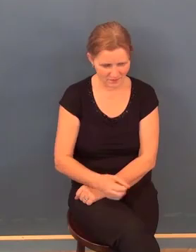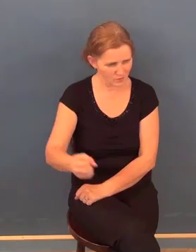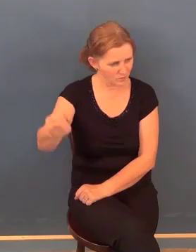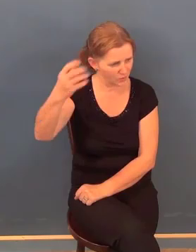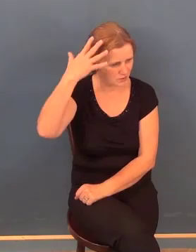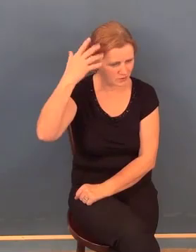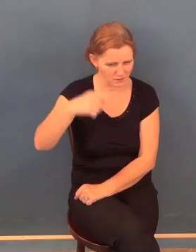Prysznic.